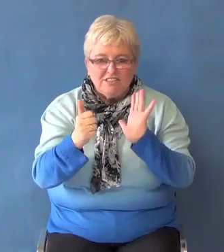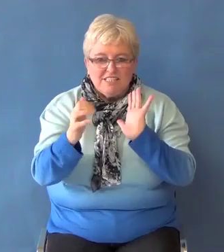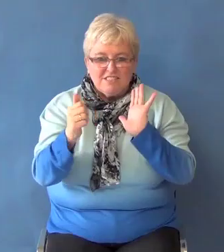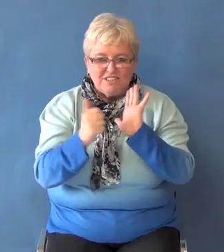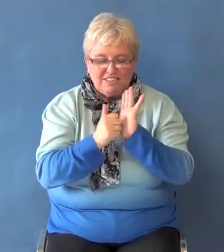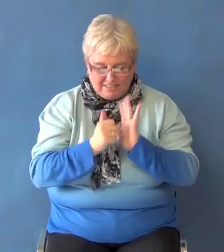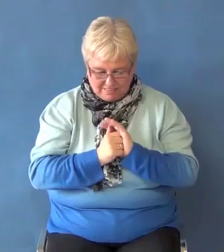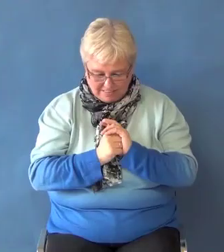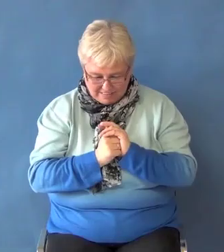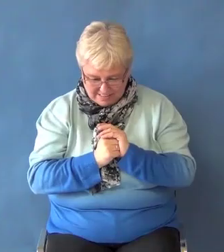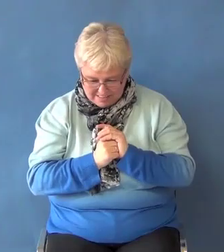Szesnasty.